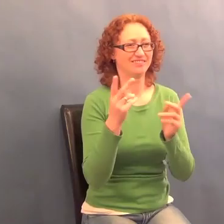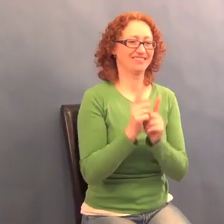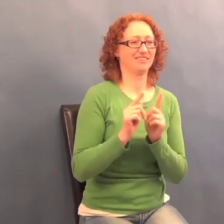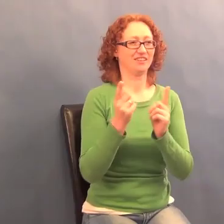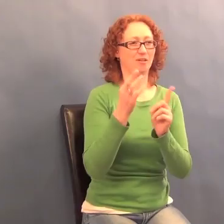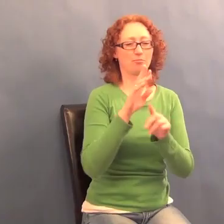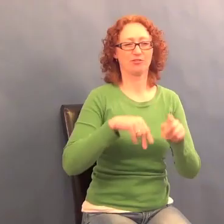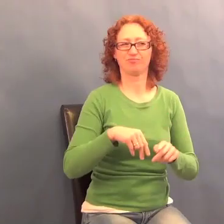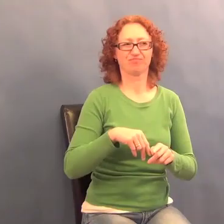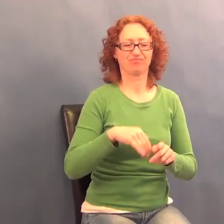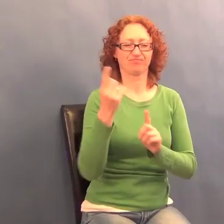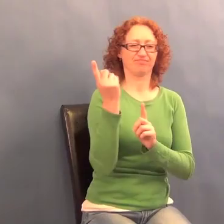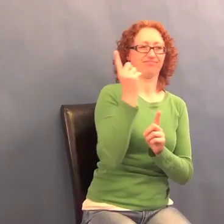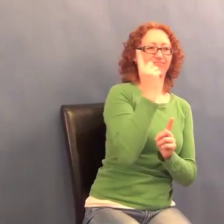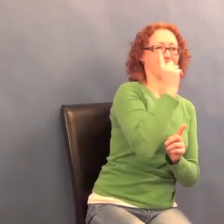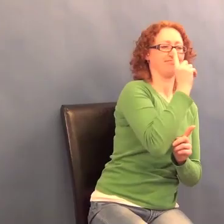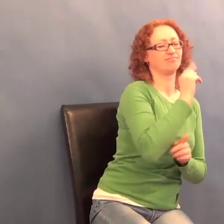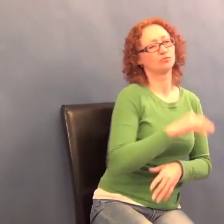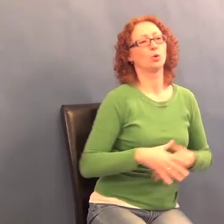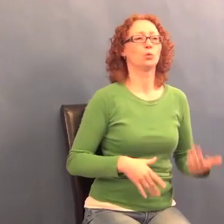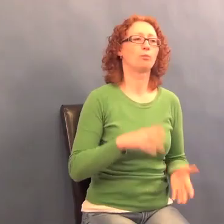Policjant pokręcił głową i sobie poszedł.